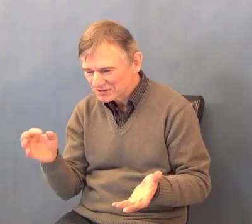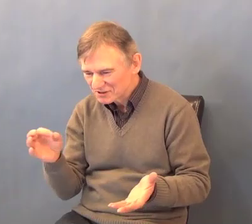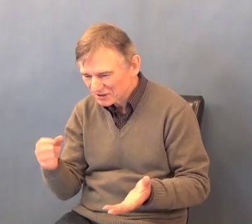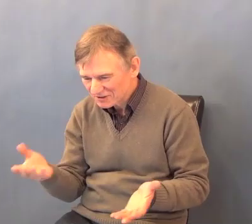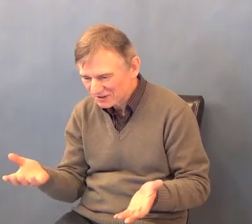Środa nic.